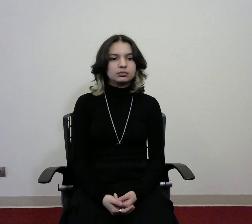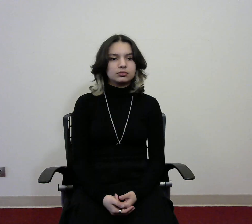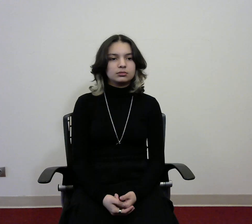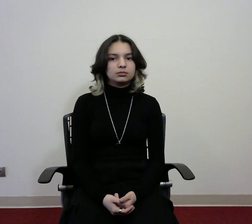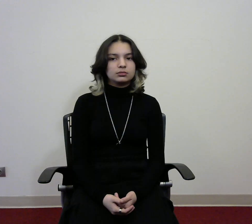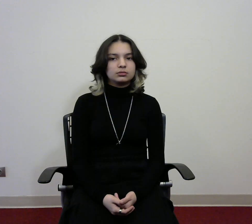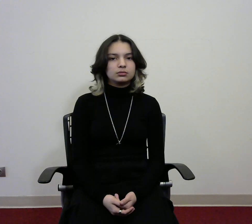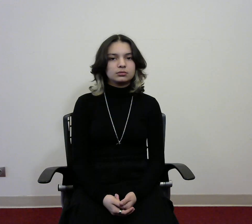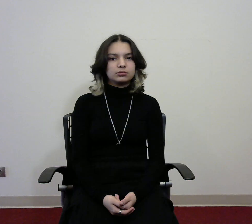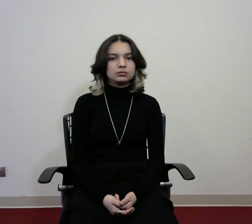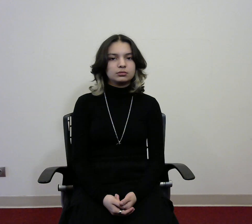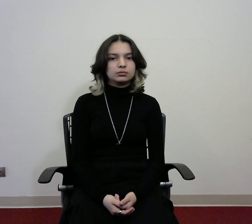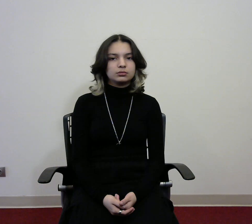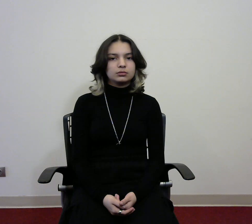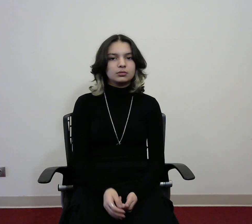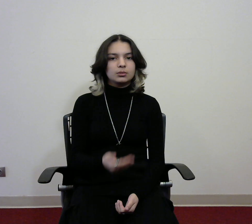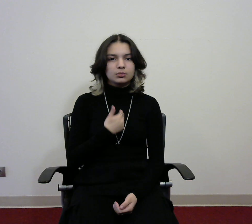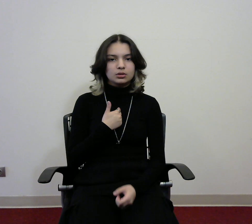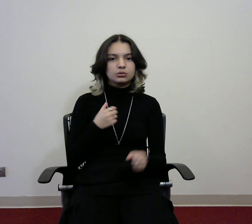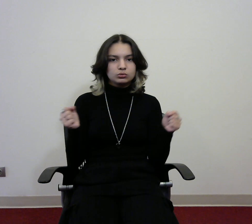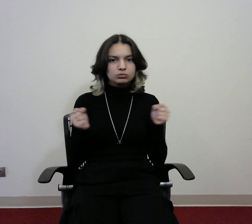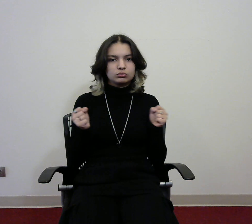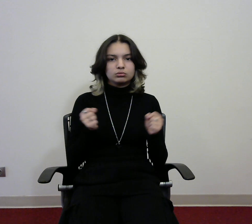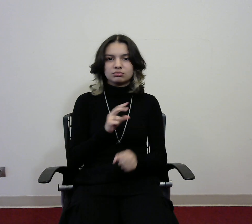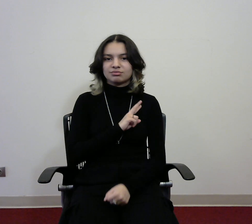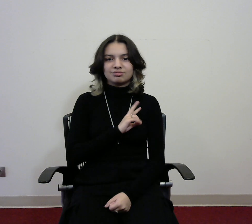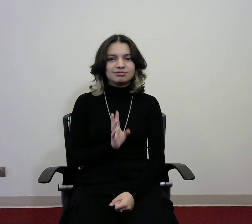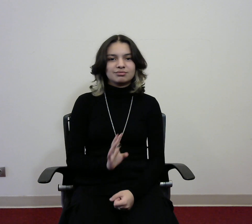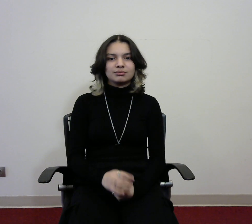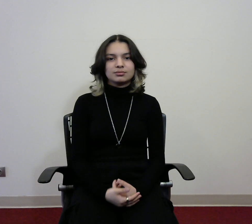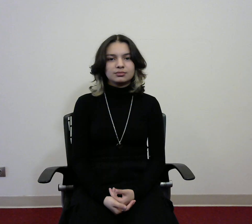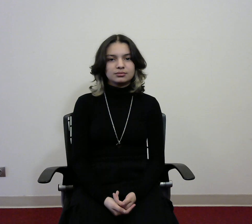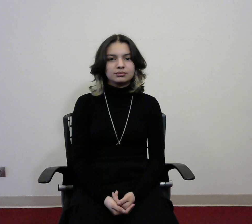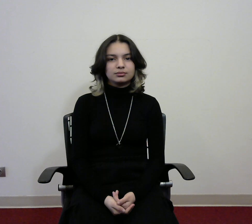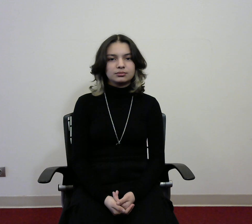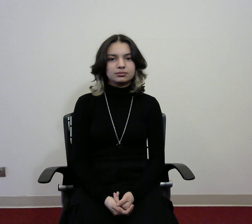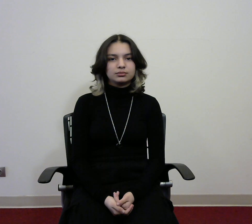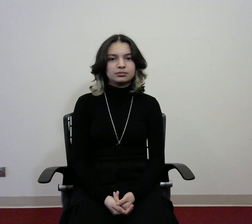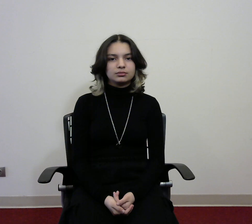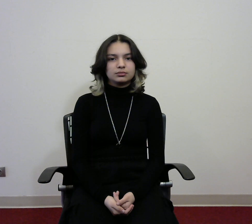Mən qışı sevmirəm